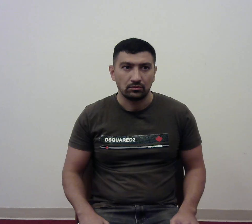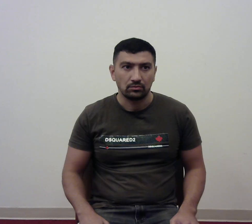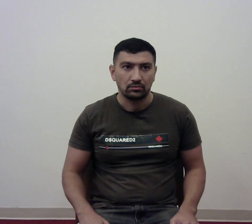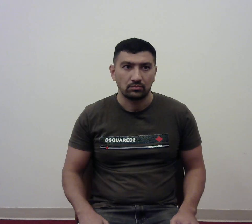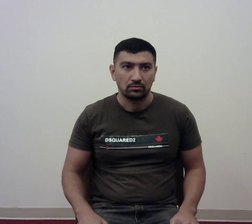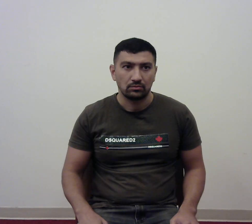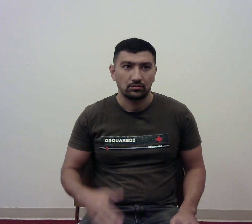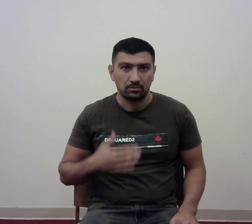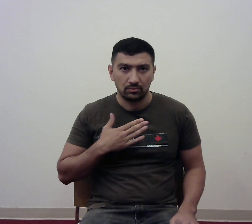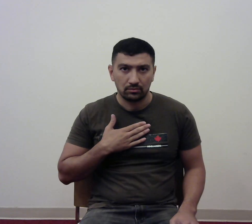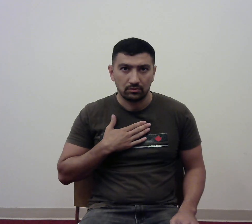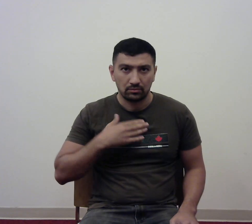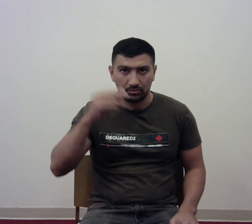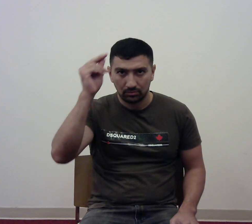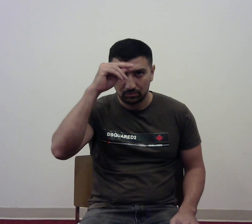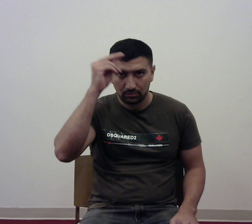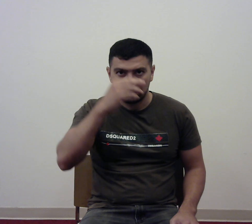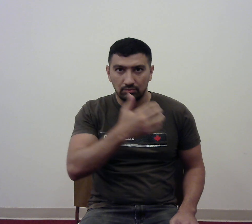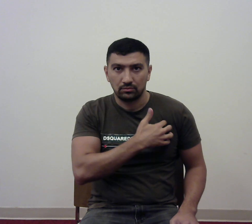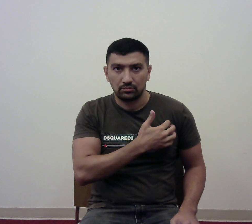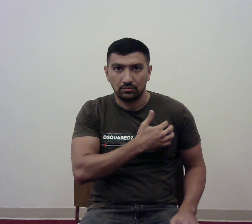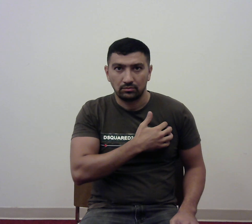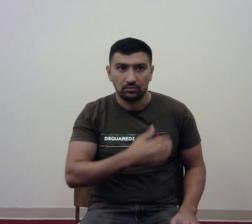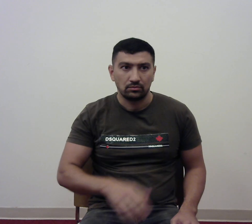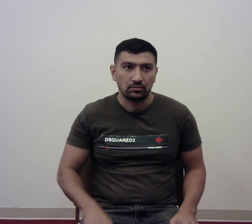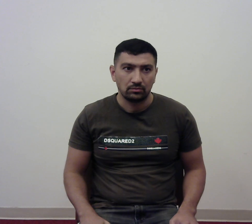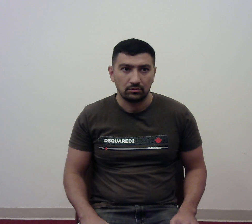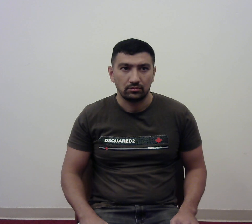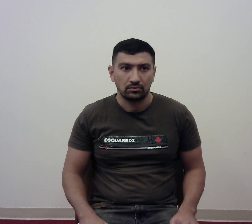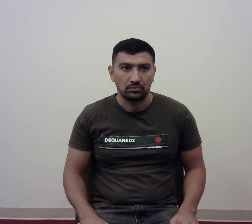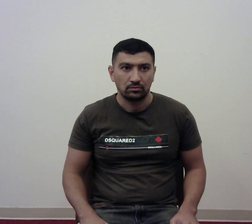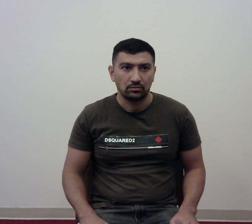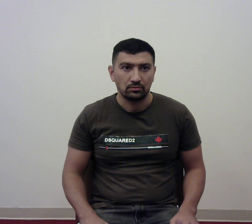Mən öyrənmək istəyirəm